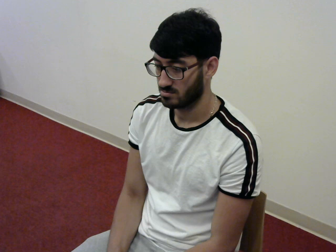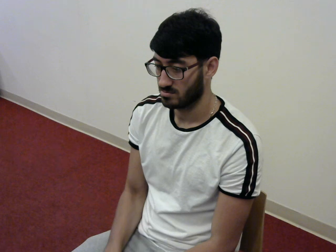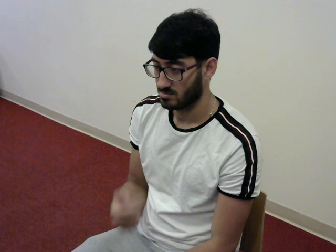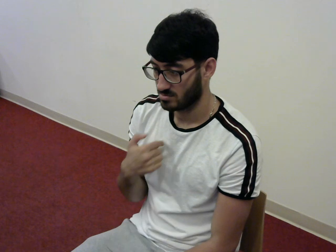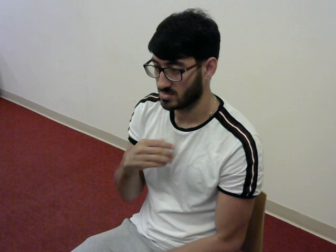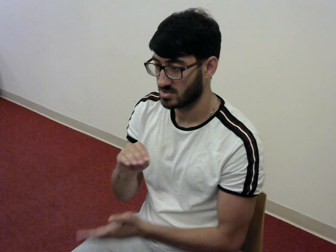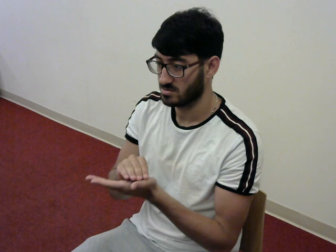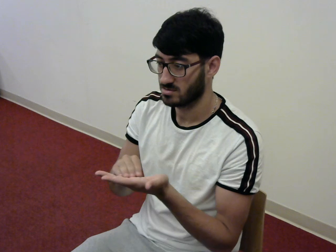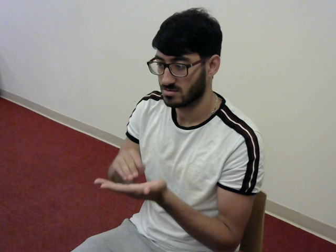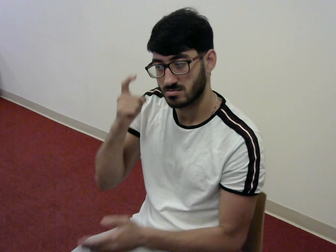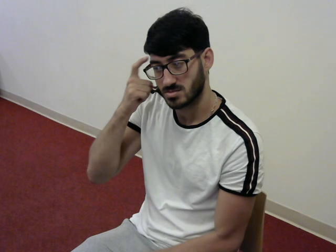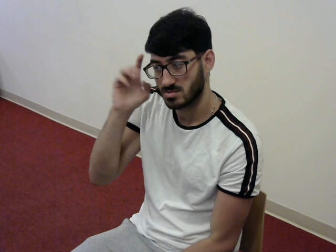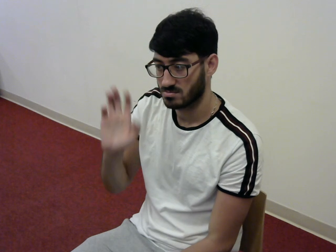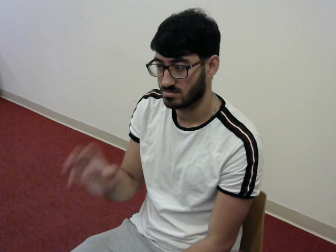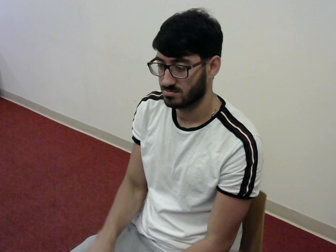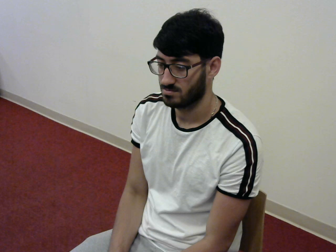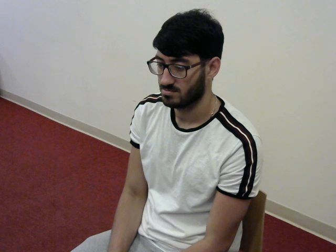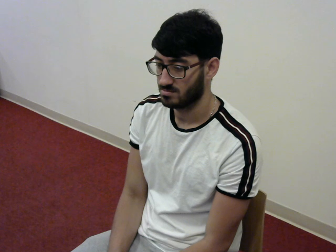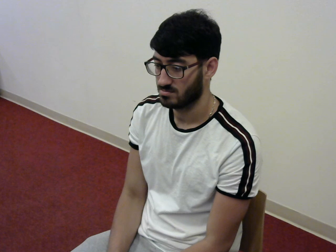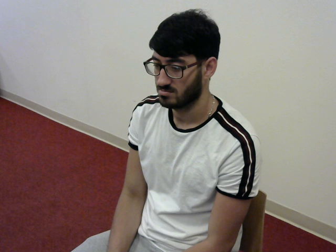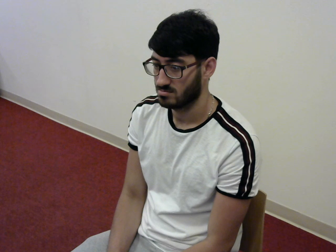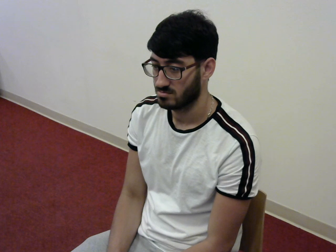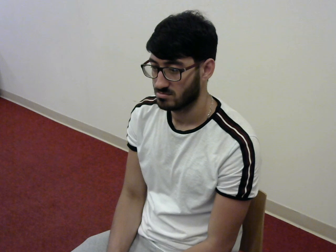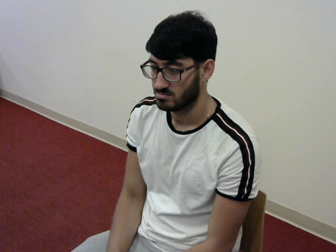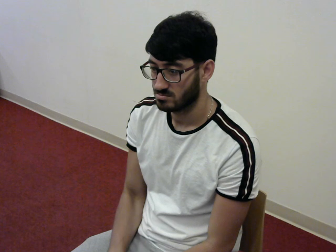Mən yaza bilmirəm